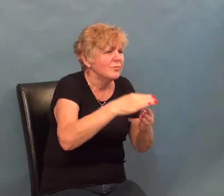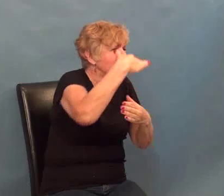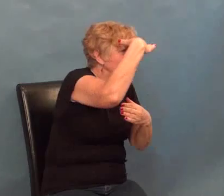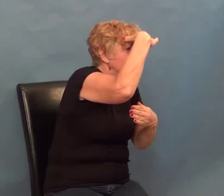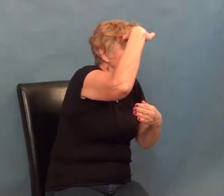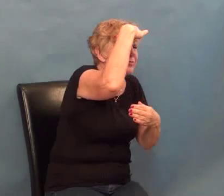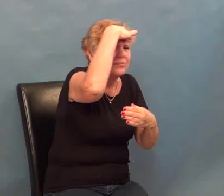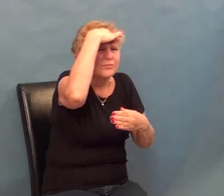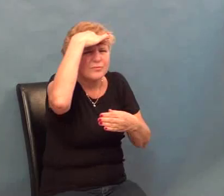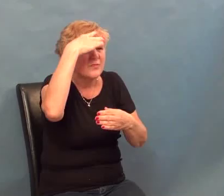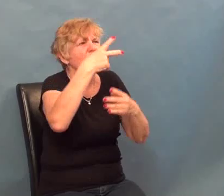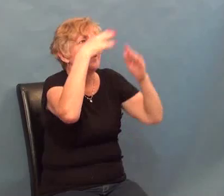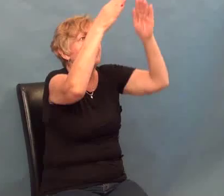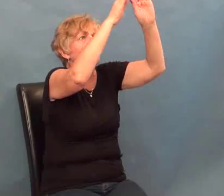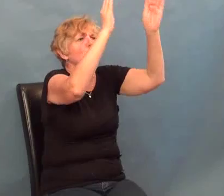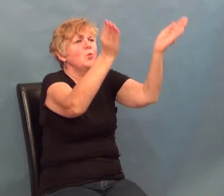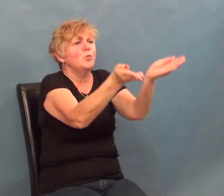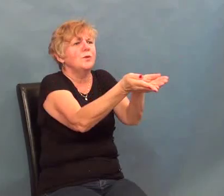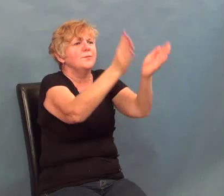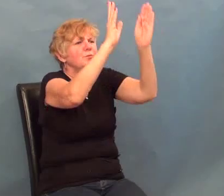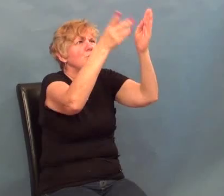Chłopiec rozgląda się i widzi ul na drzewie.